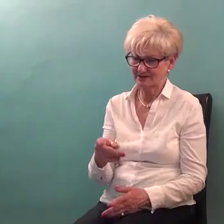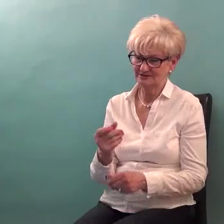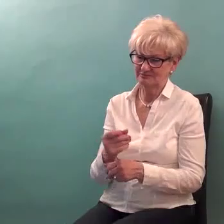Pracuję.